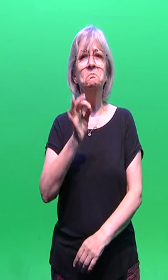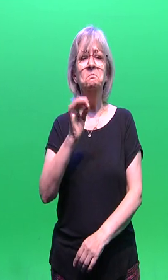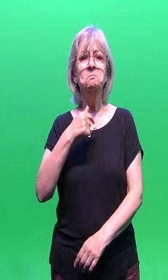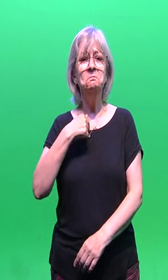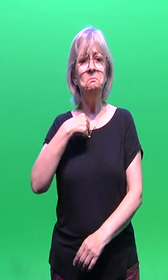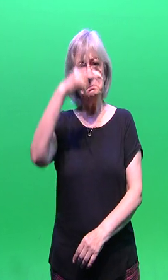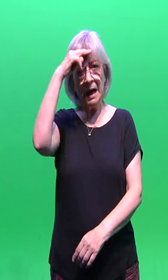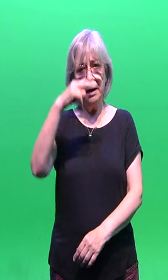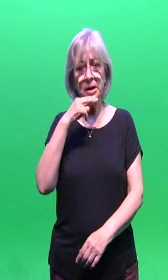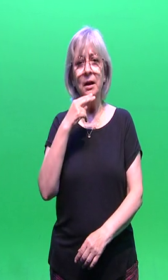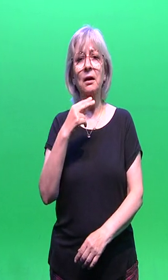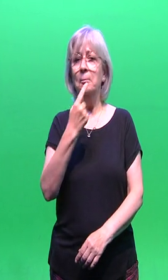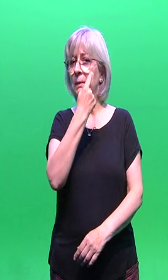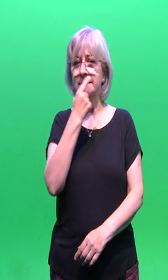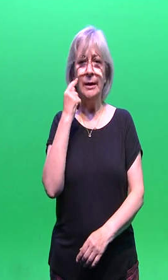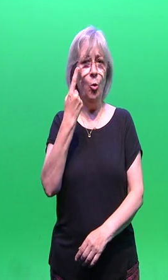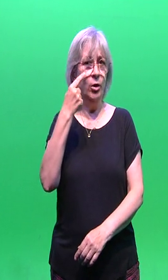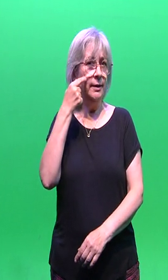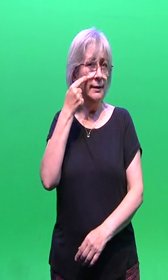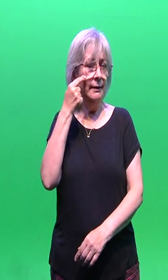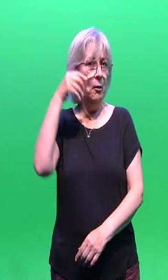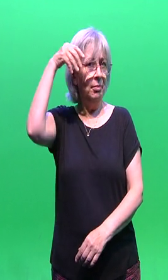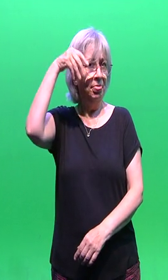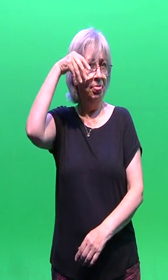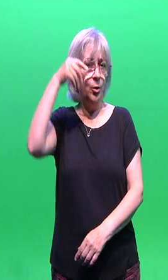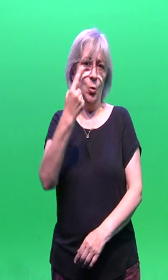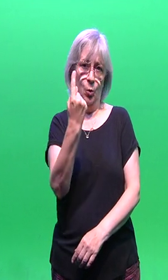Sí, el meu pare té cataractes a l'ull dret.